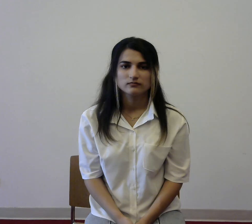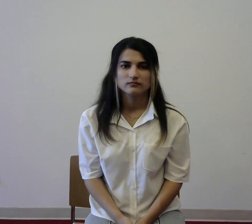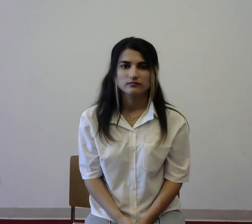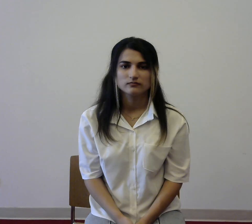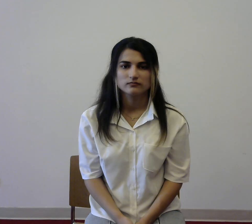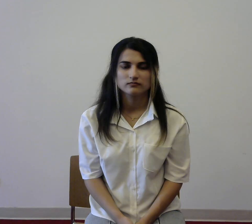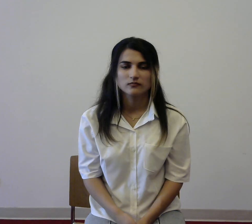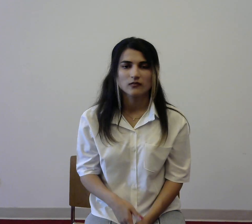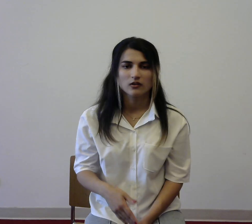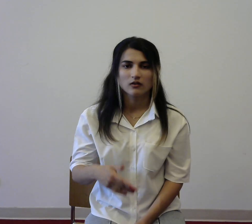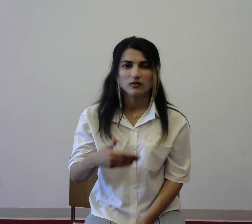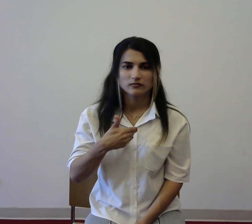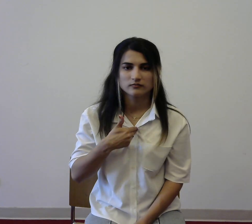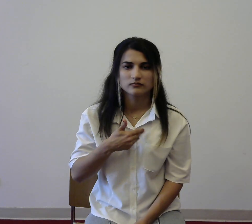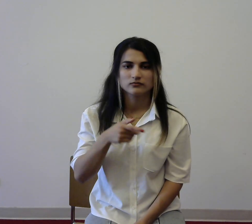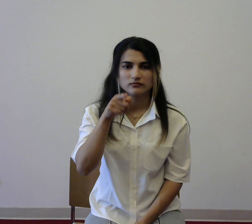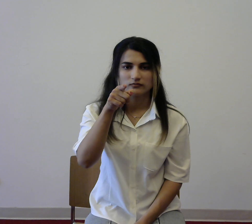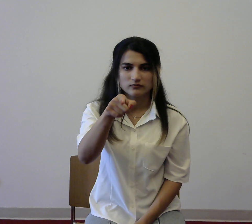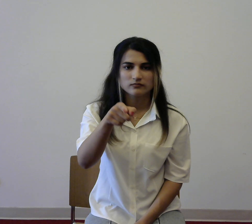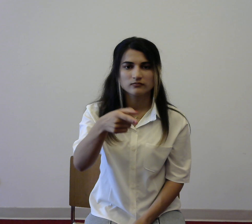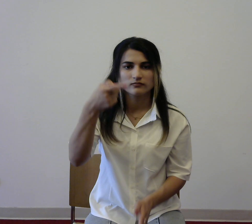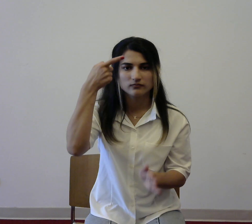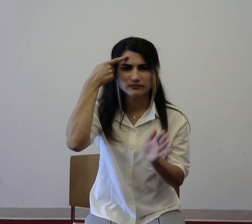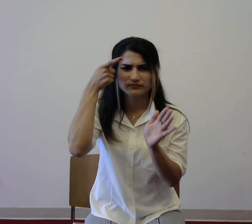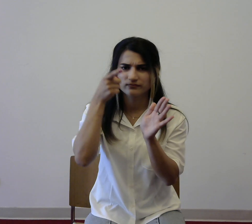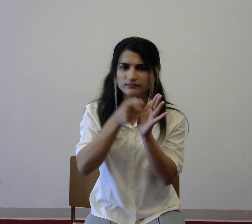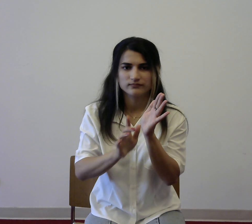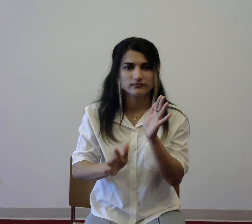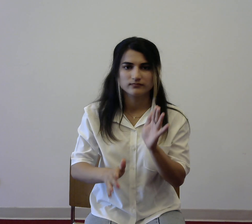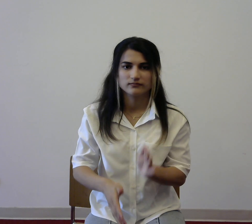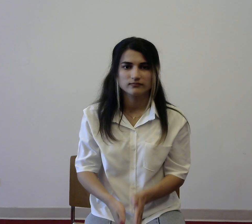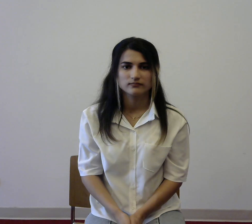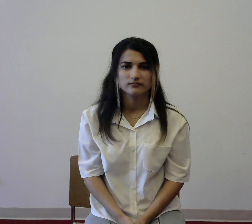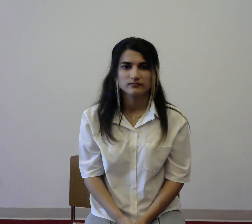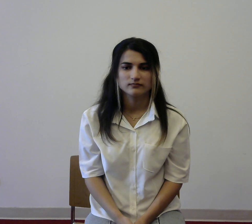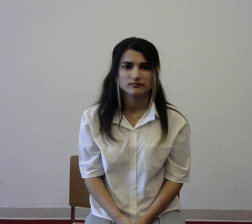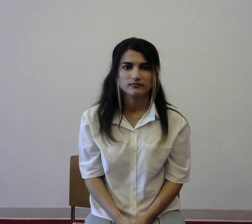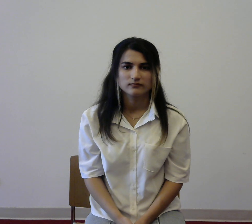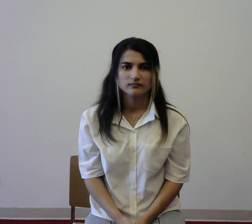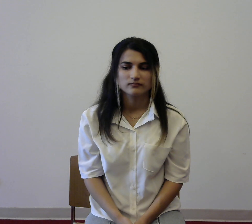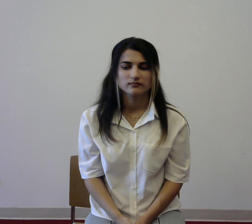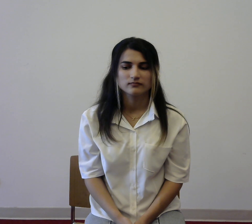Mən sizi başa düşmürəm